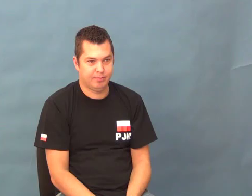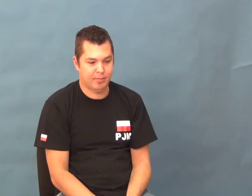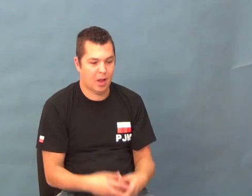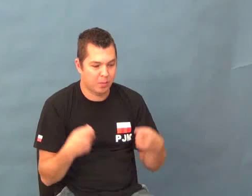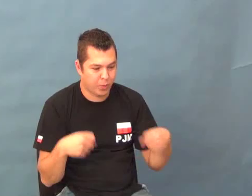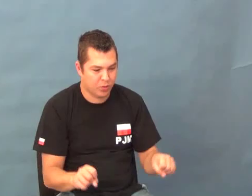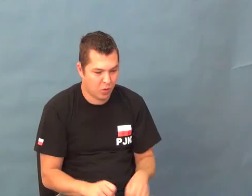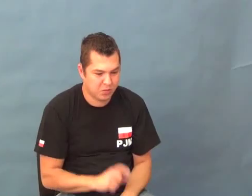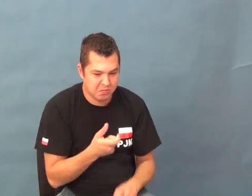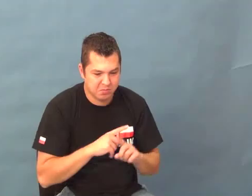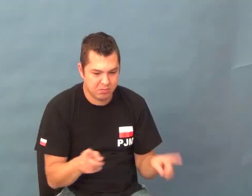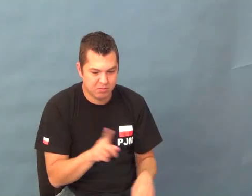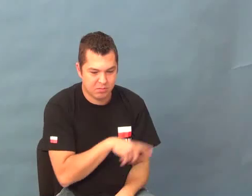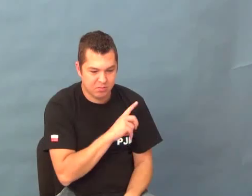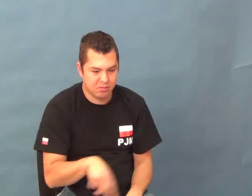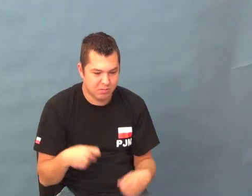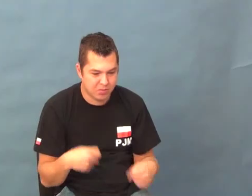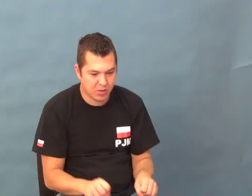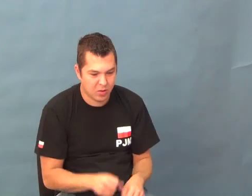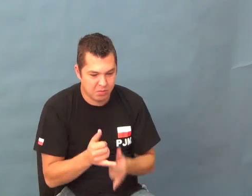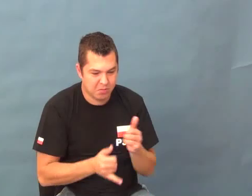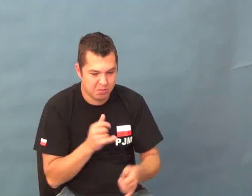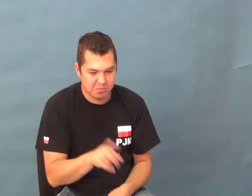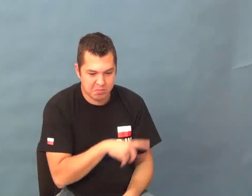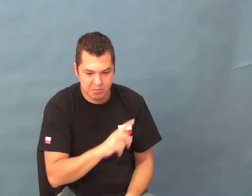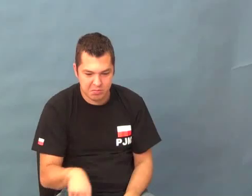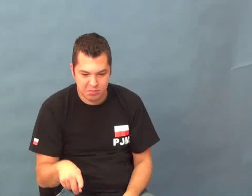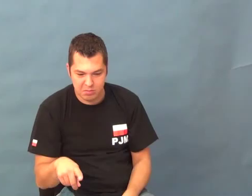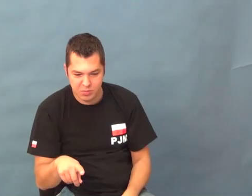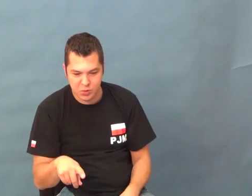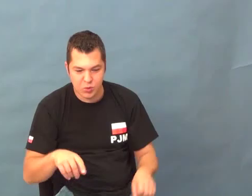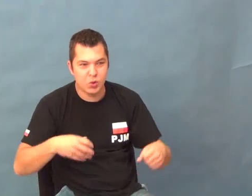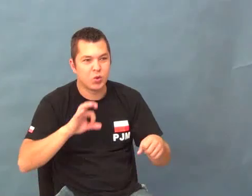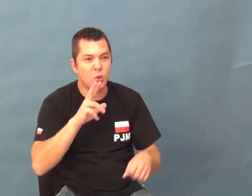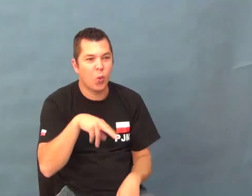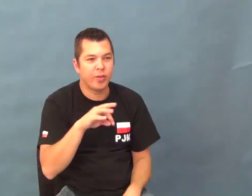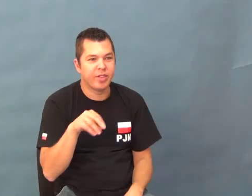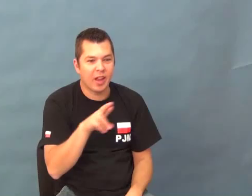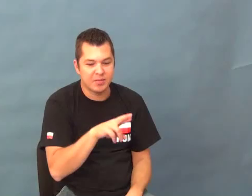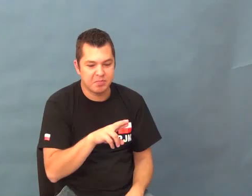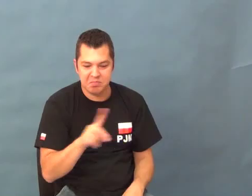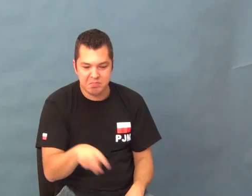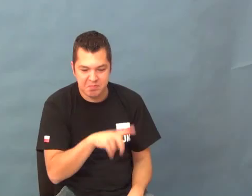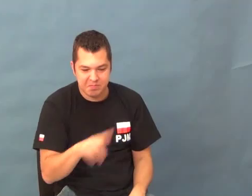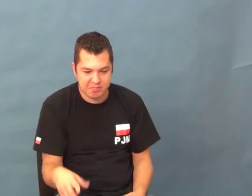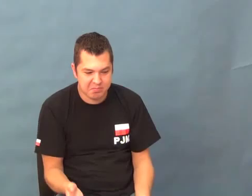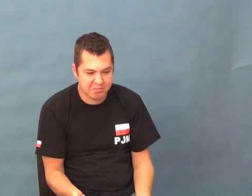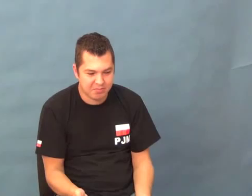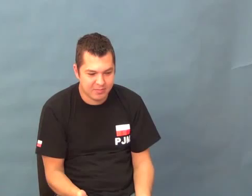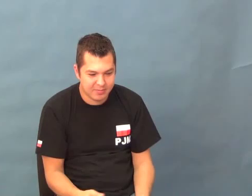Motor nie wolno, jest skreślony, rower też, skuter też skreślony.